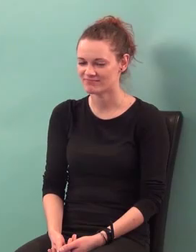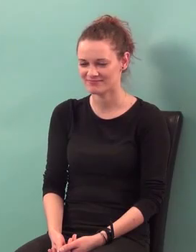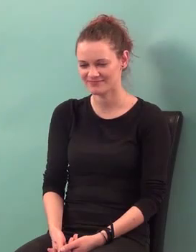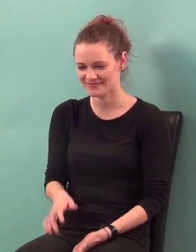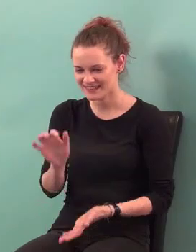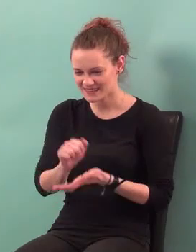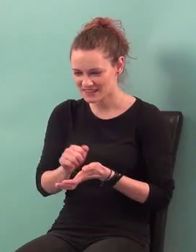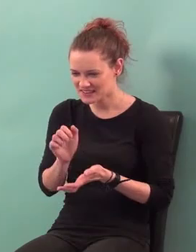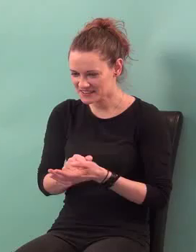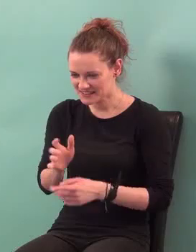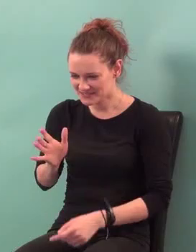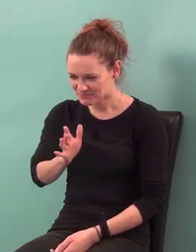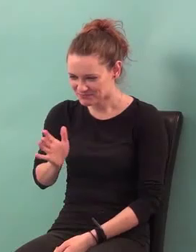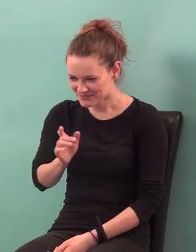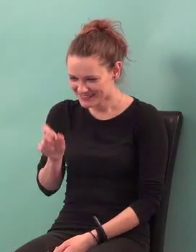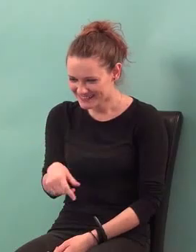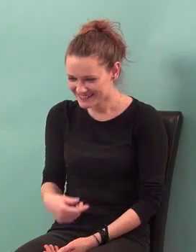Zajęte, strasznie.